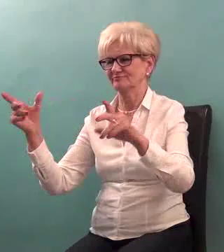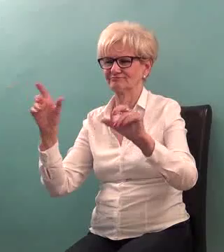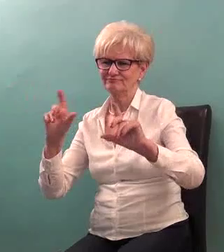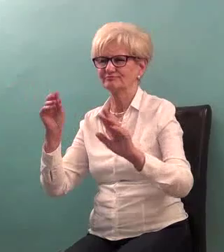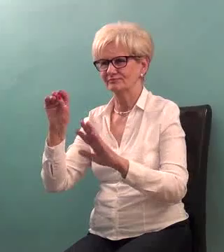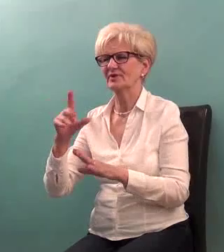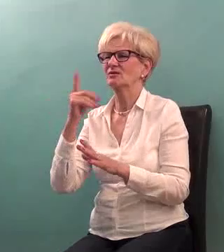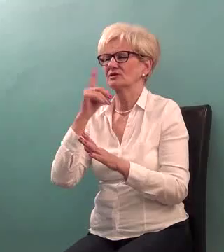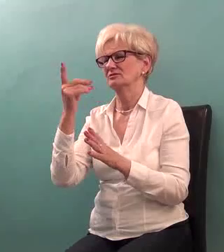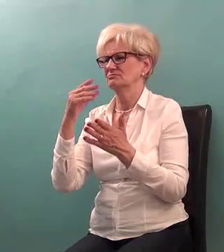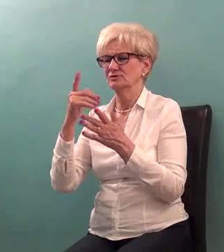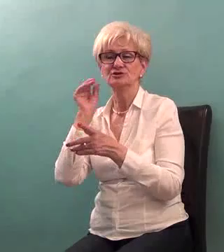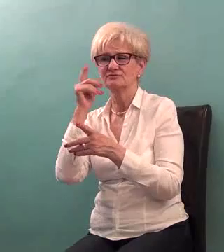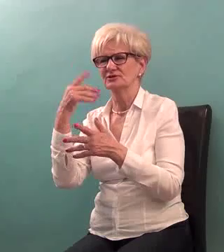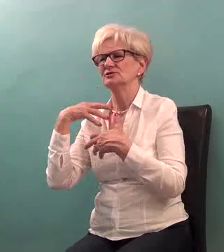Jeden chłopak i jedna dziewczyna mówią, że są zmęczeni.